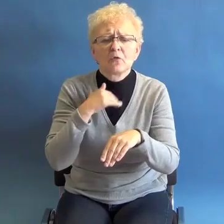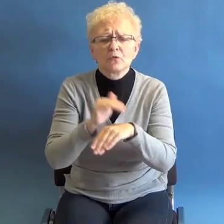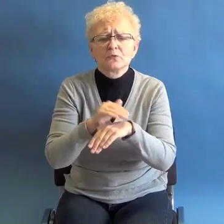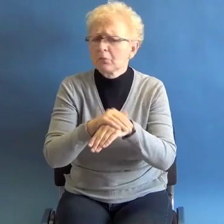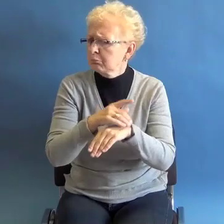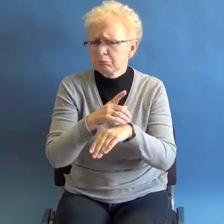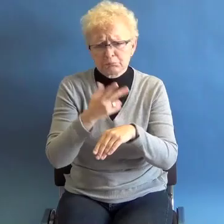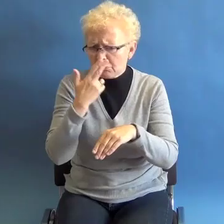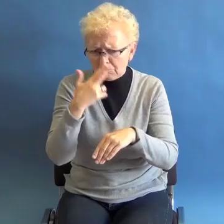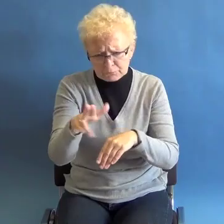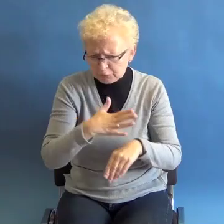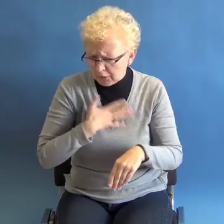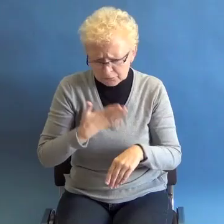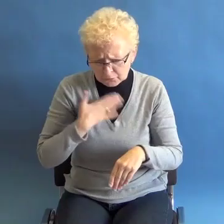Nie, nie można rozpoznać.